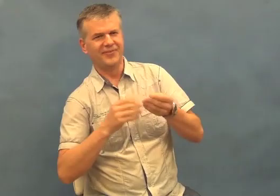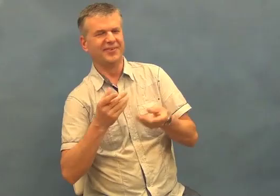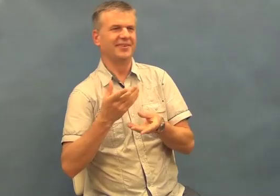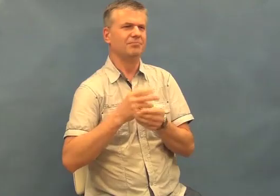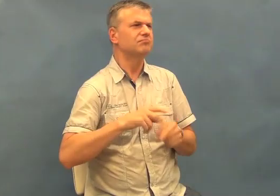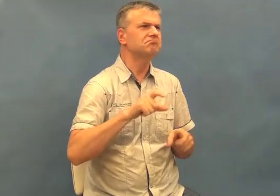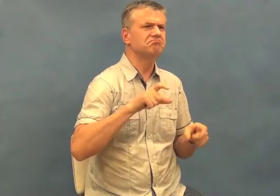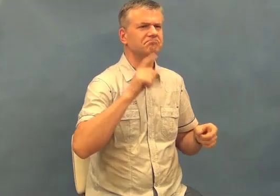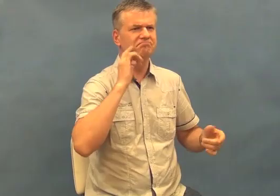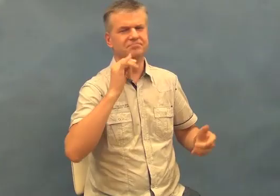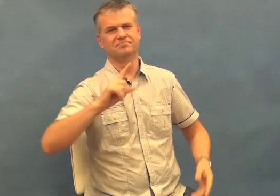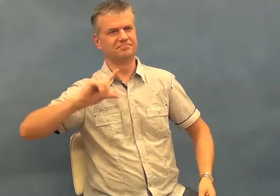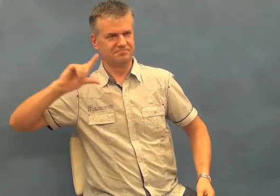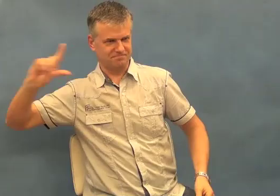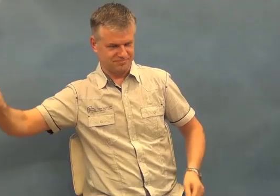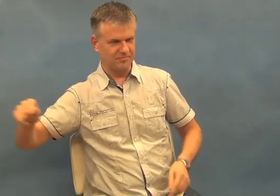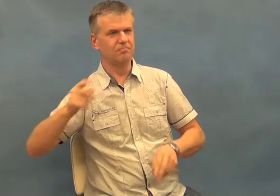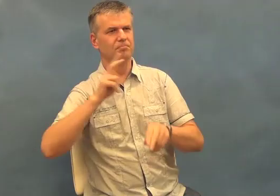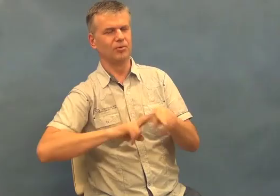Policjant przygląda mu się, a potem odchodzi.